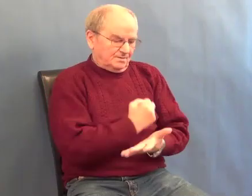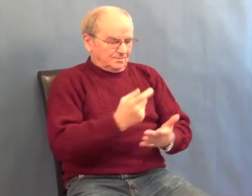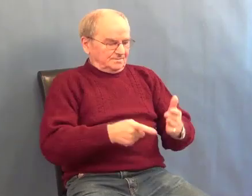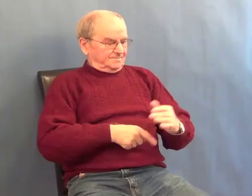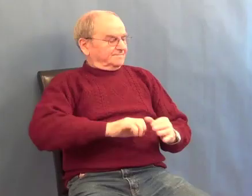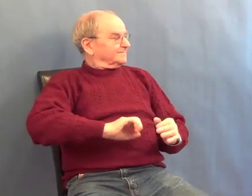Poturlał się.